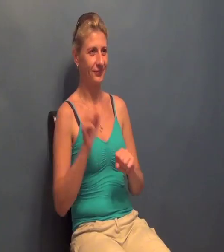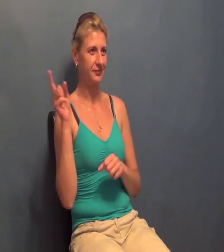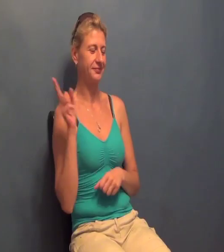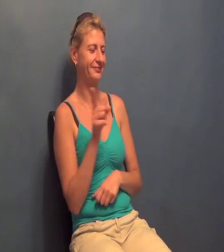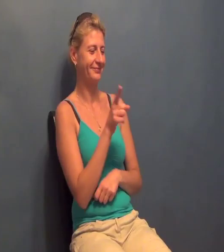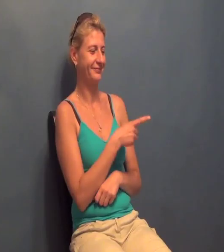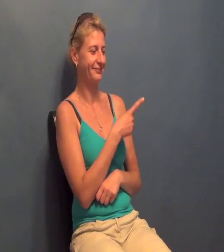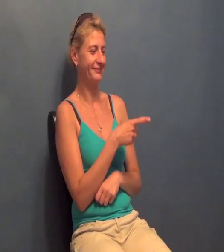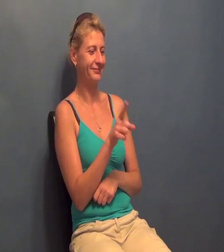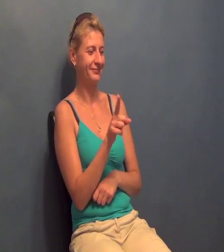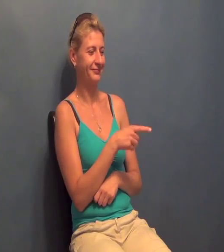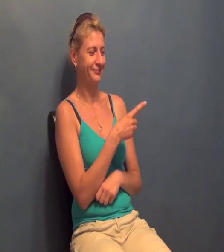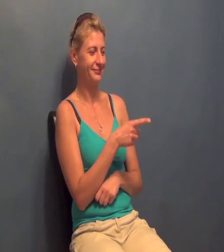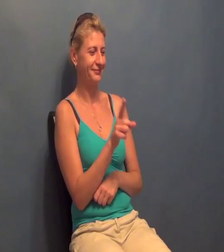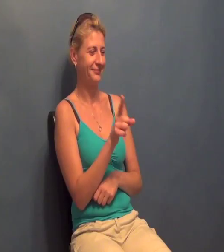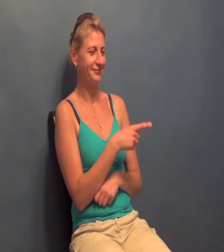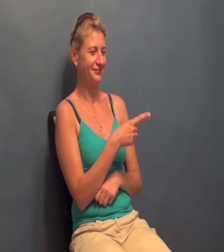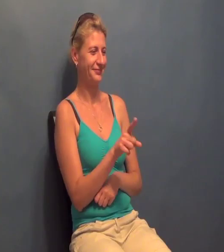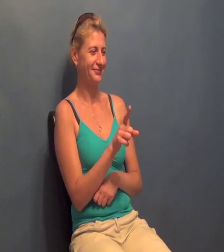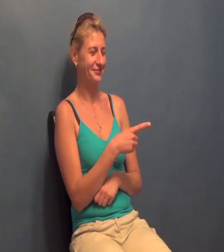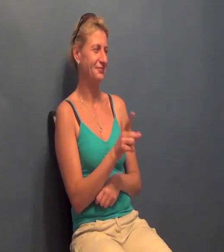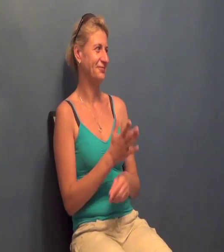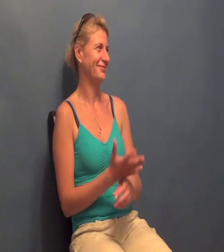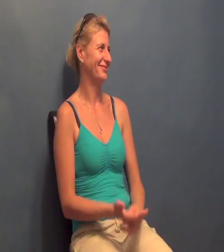Kot patrzy jak ona się buja, i koniec.